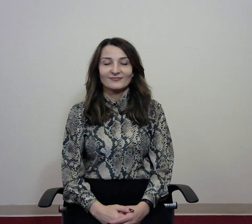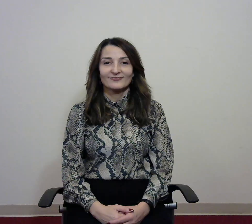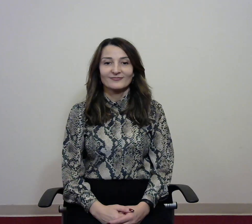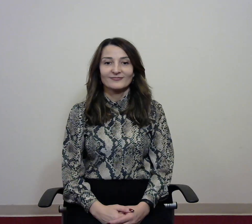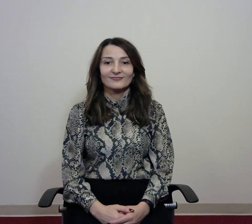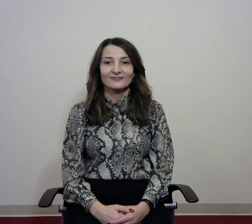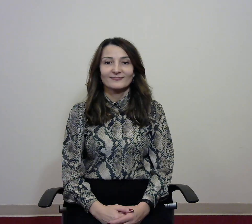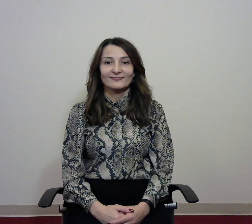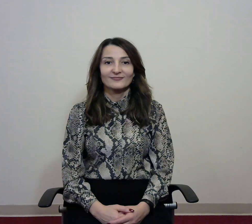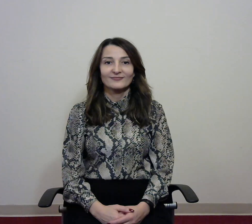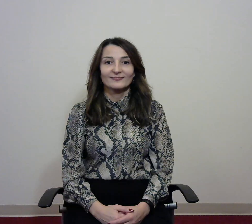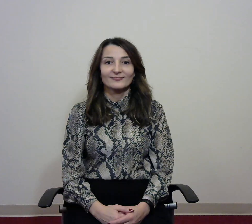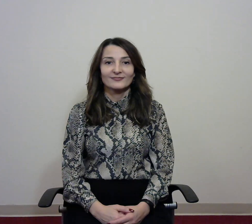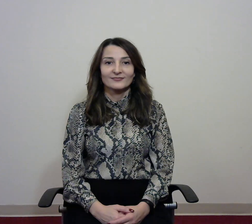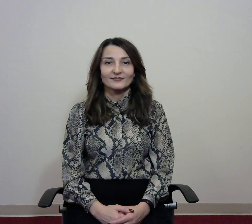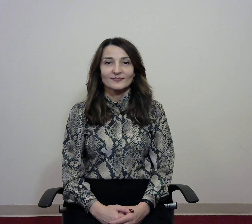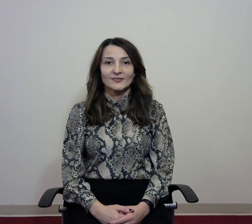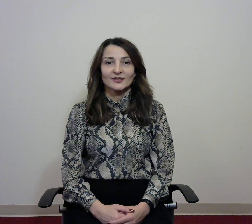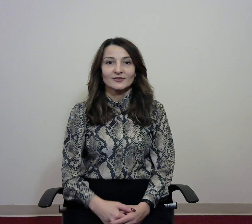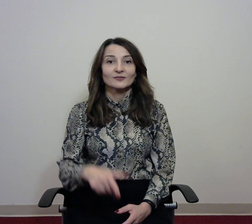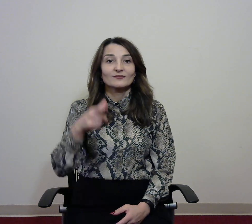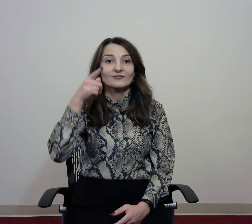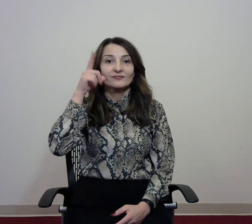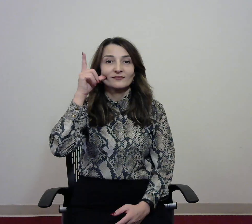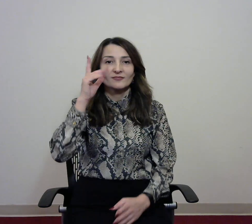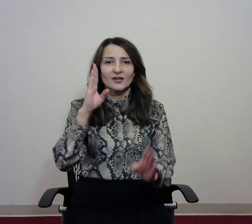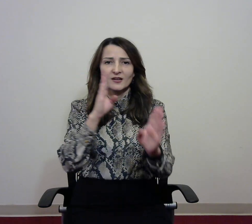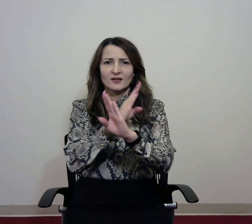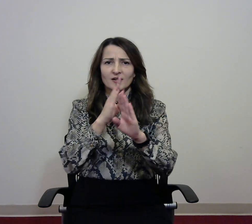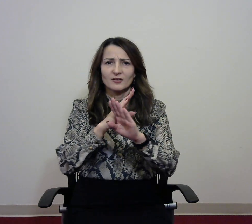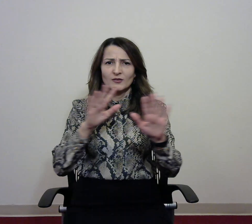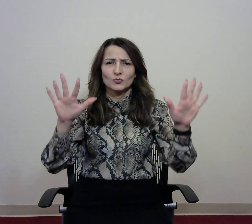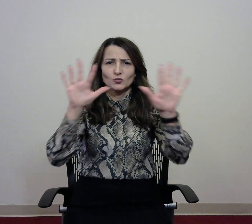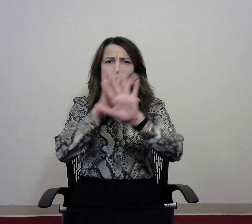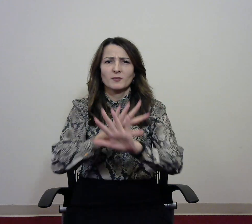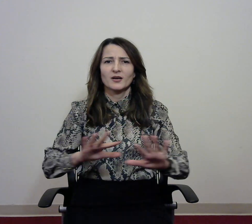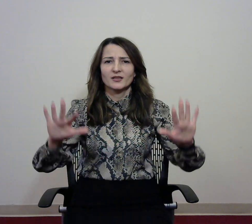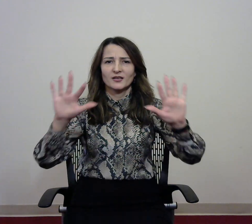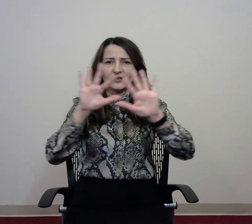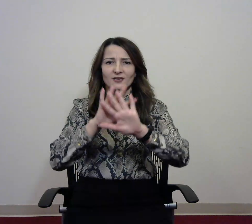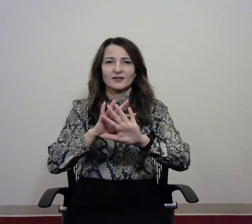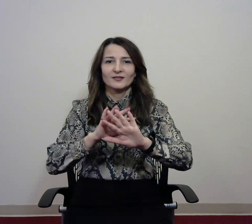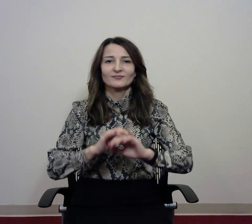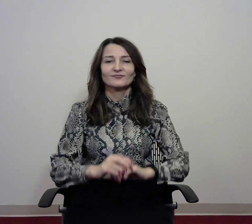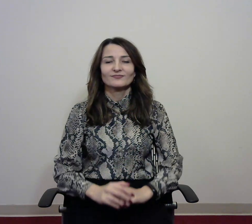Srağagün hava dumanlı idi